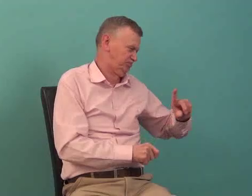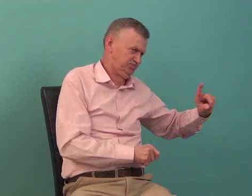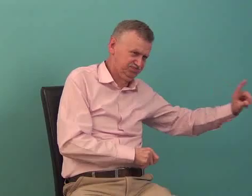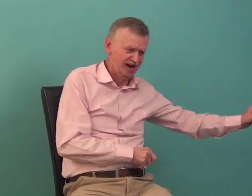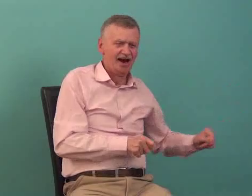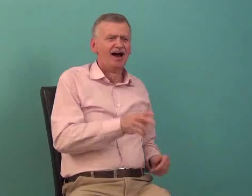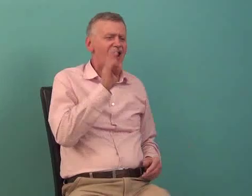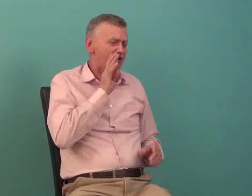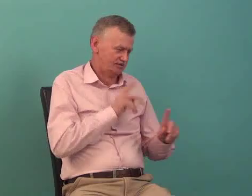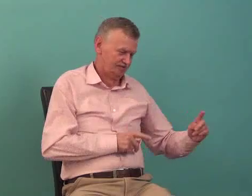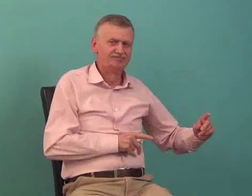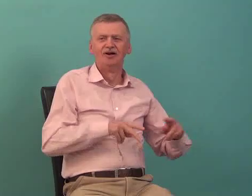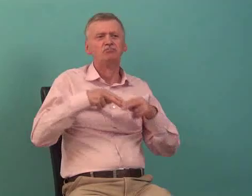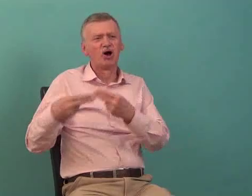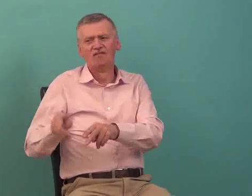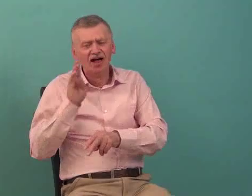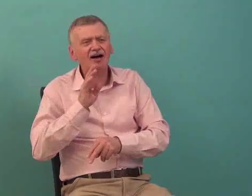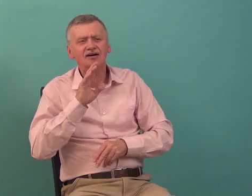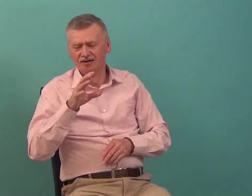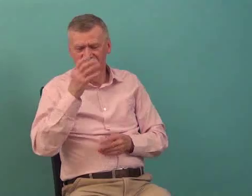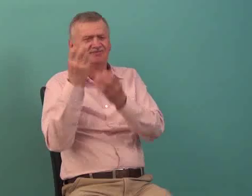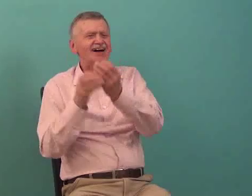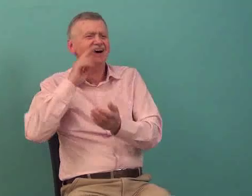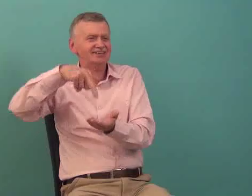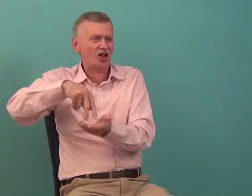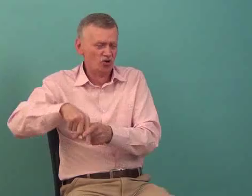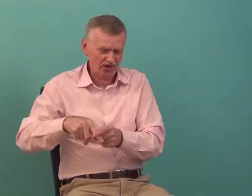Trzej chłopcy wracają w to samo miejsce, gdzie pan zrywał gruszki.